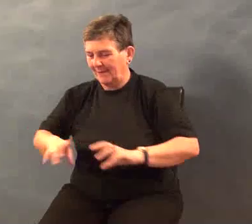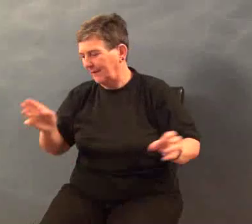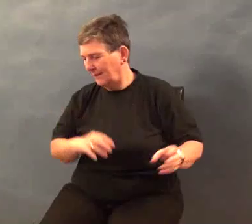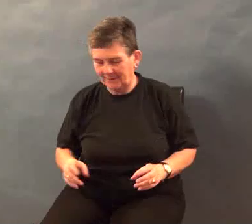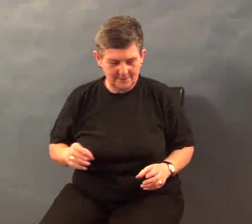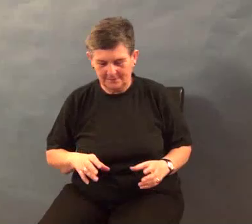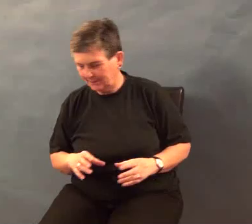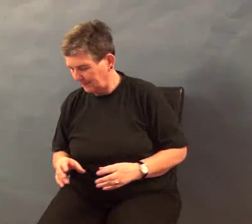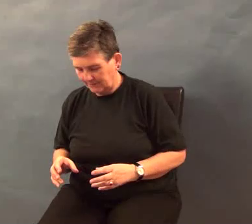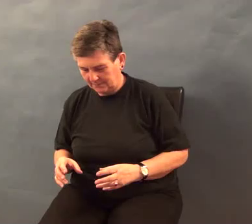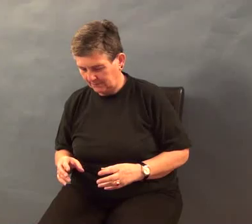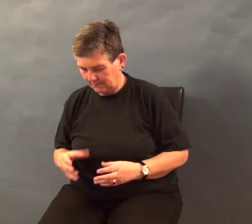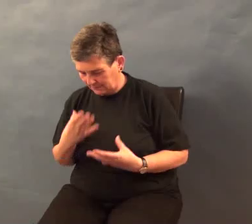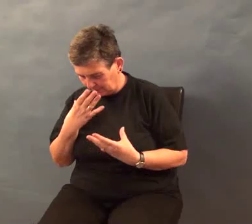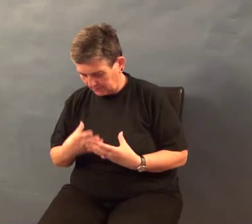Patrzy na kosze, widzi, że jeden zniknął.